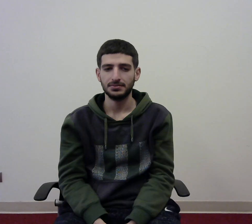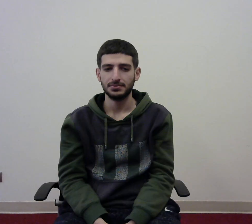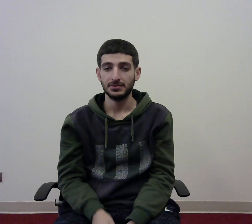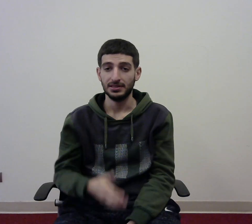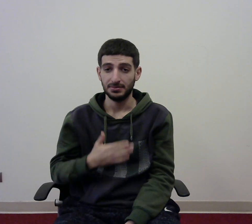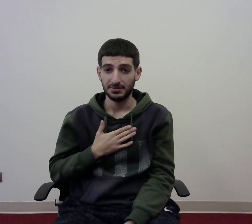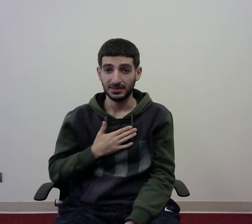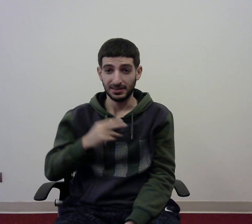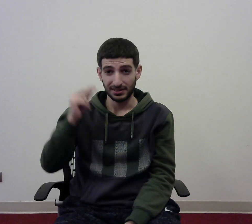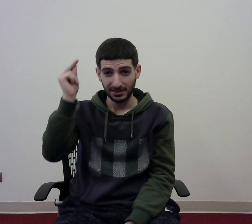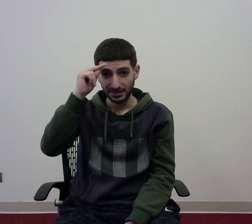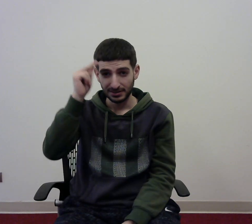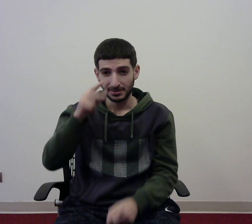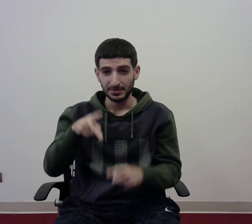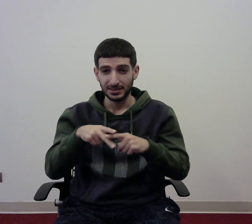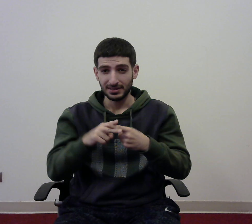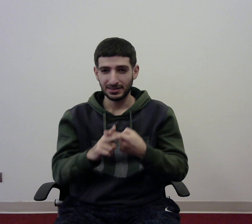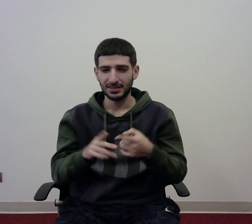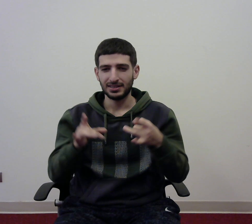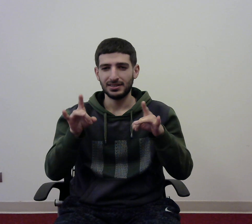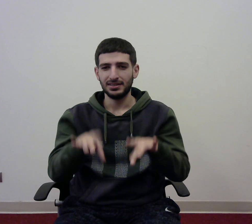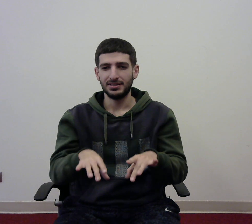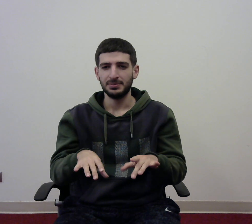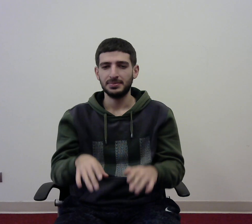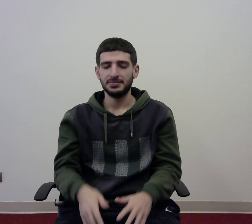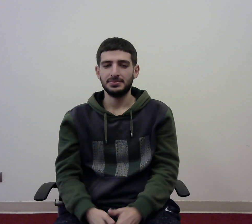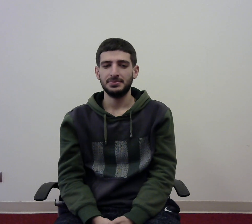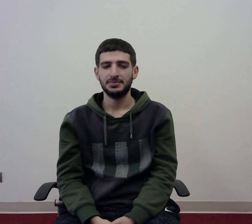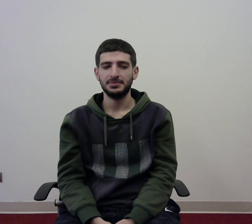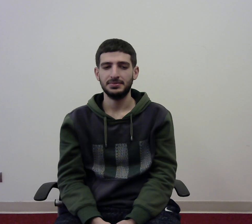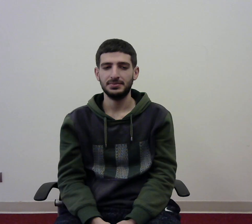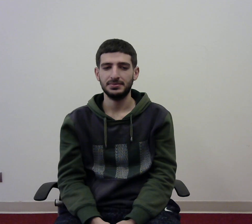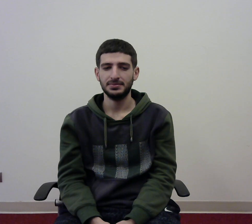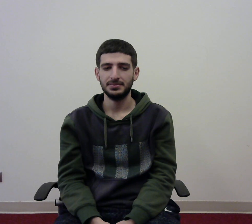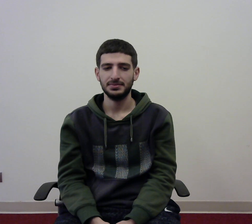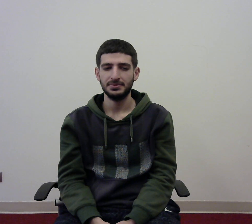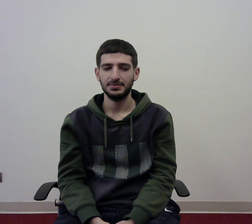Mənim təhsilim yarımçıq qalıb